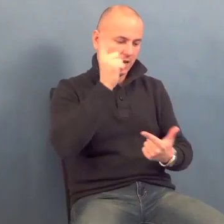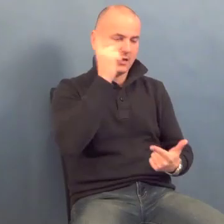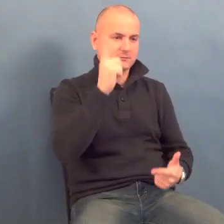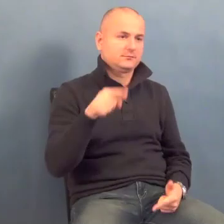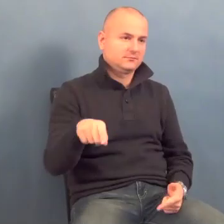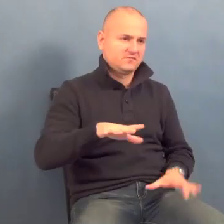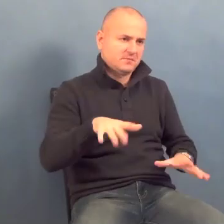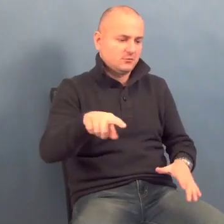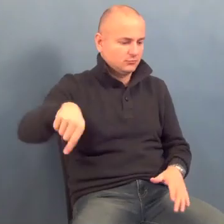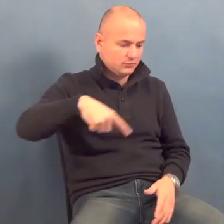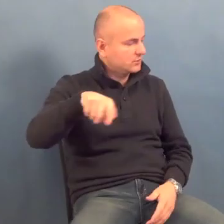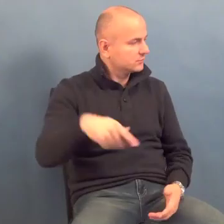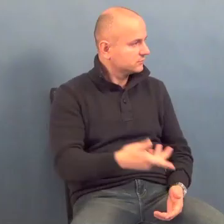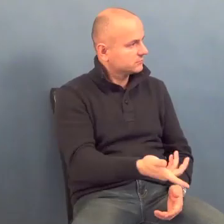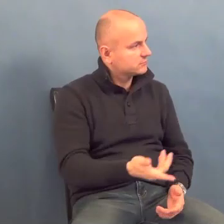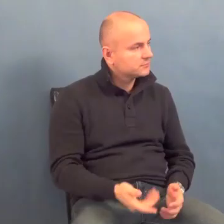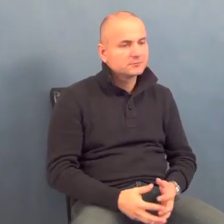Jest zakaz, w tym miejscu.